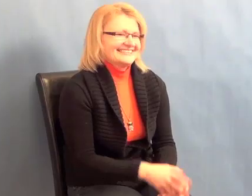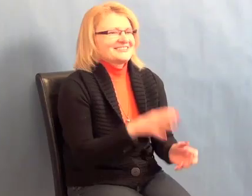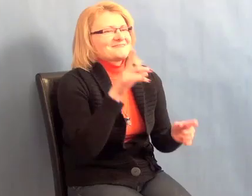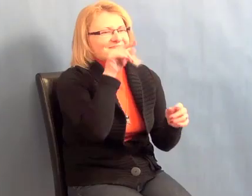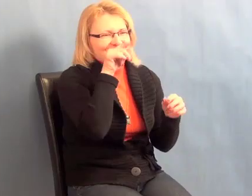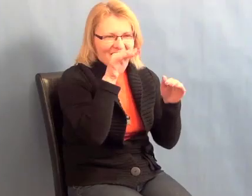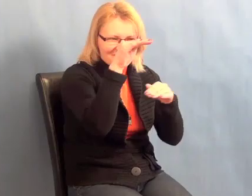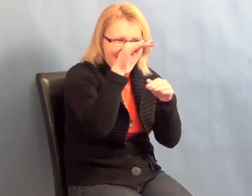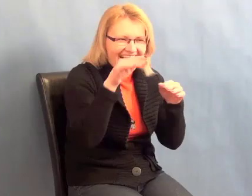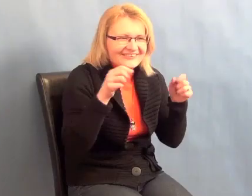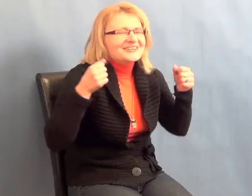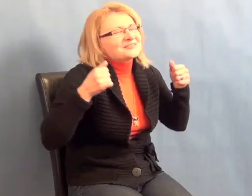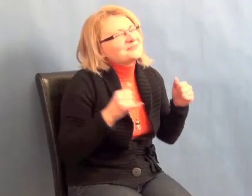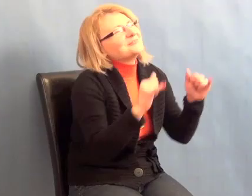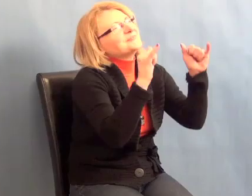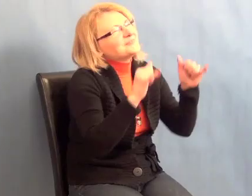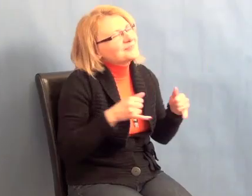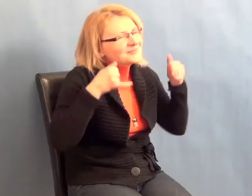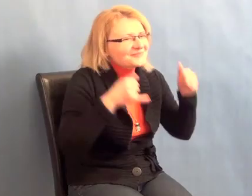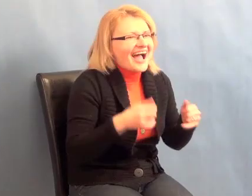Malutki ptaszek, huśtał się na huśtawce.